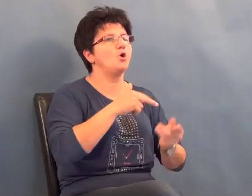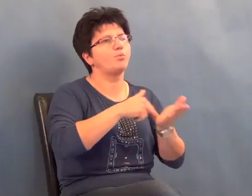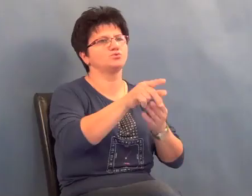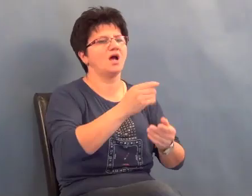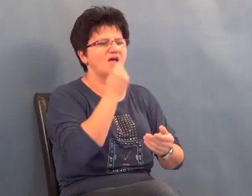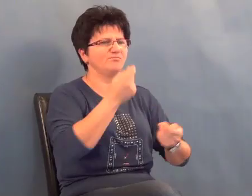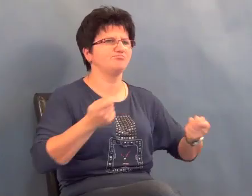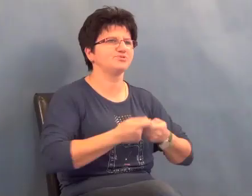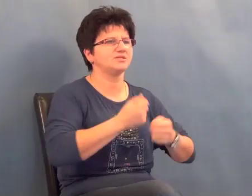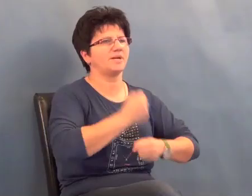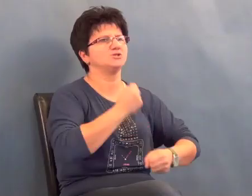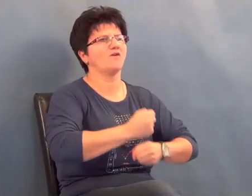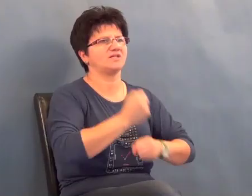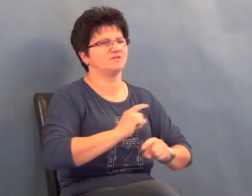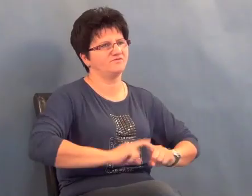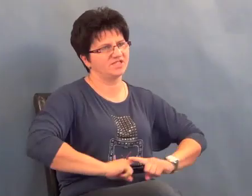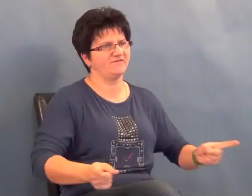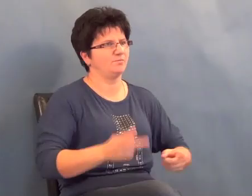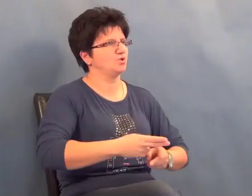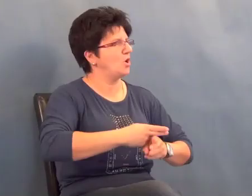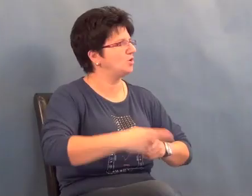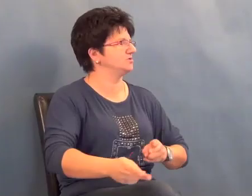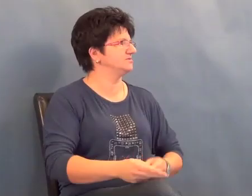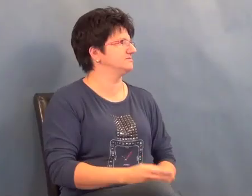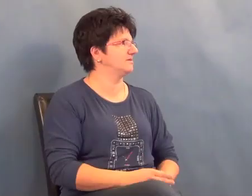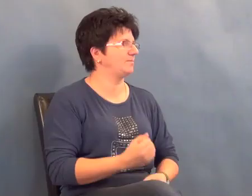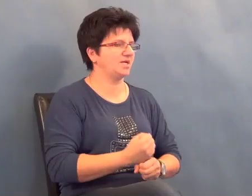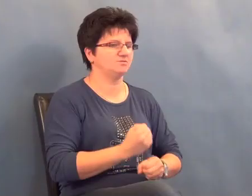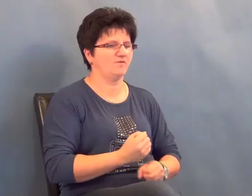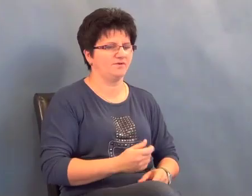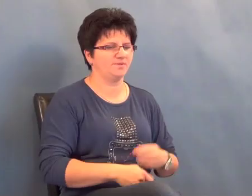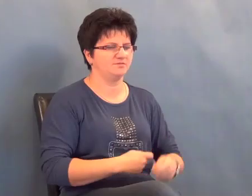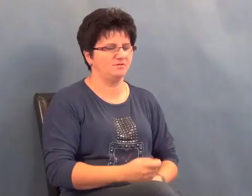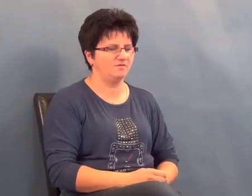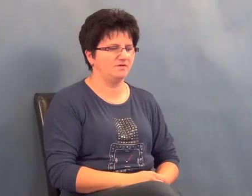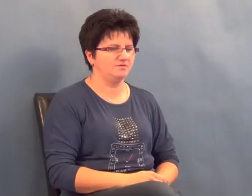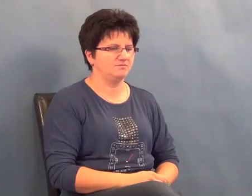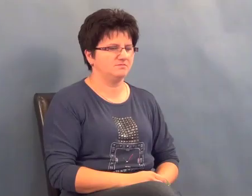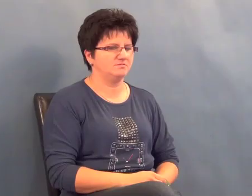Po alkoholu nie wolno jeść i to będzie przeszkadzało w pracy, do pracy trzeba iść czystym, a nie po spożyciu.